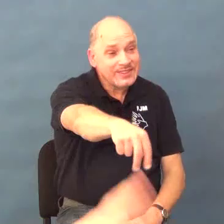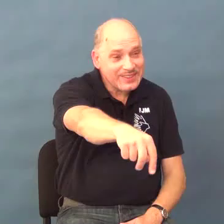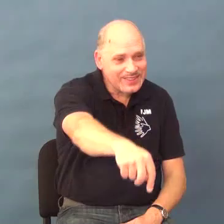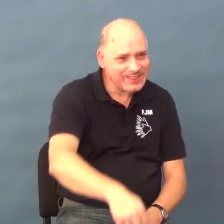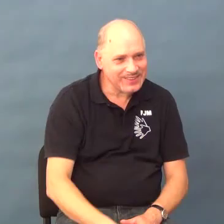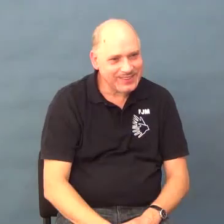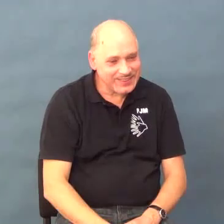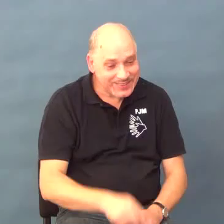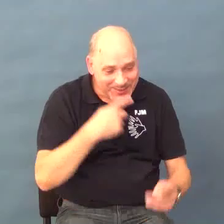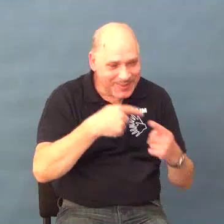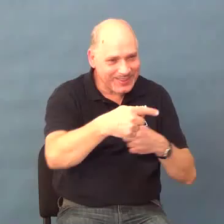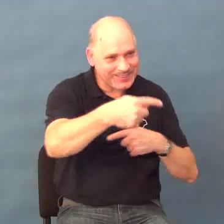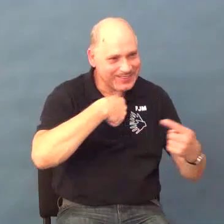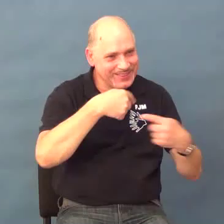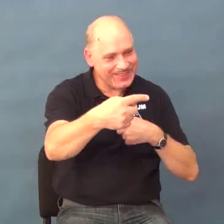Musimy porównać czy nam pasuje.